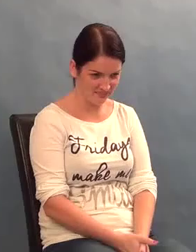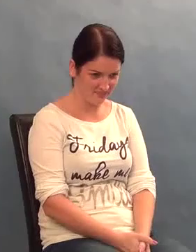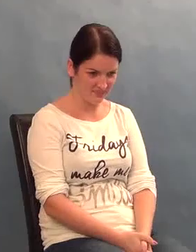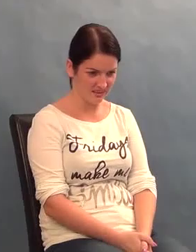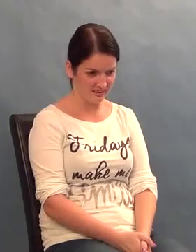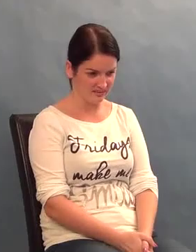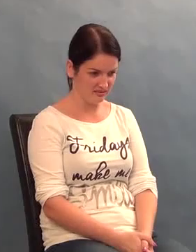Myszka Miki nie wie, co to za hałas.